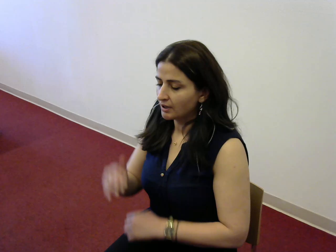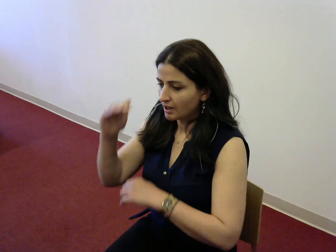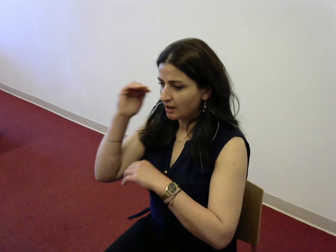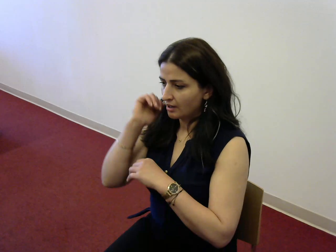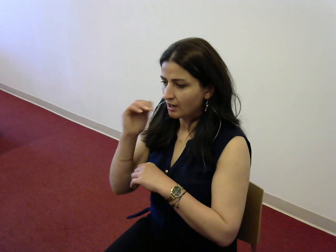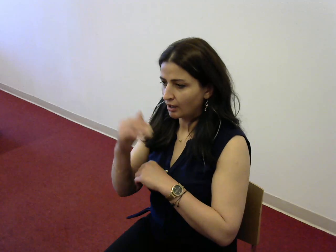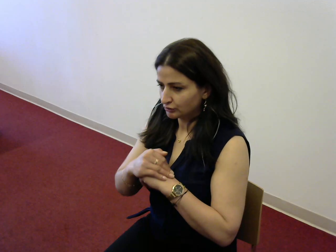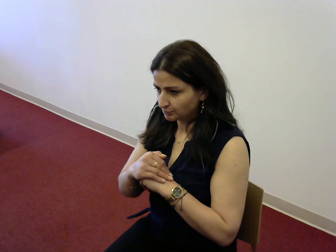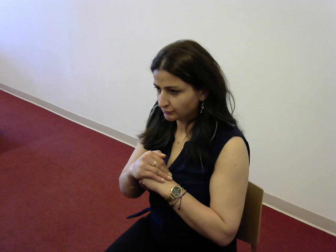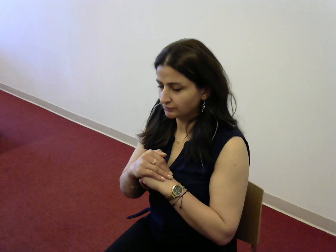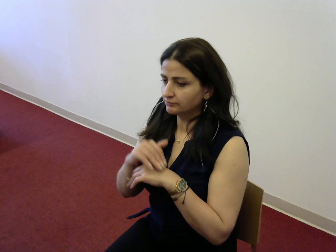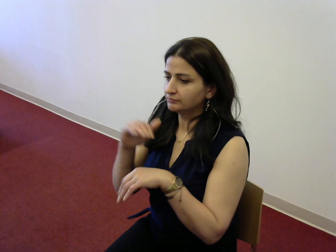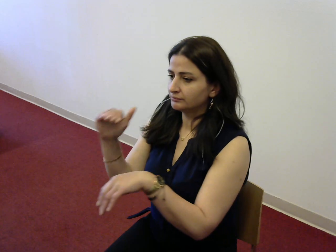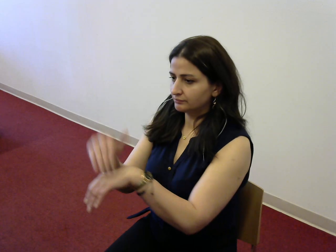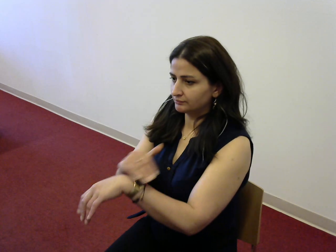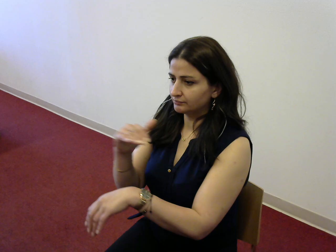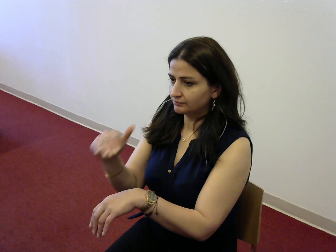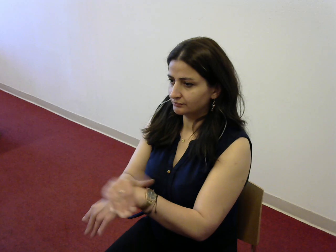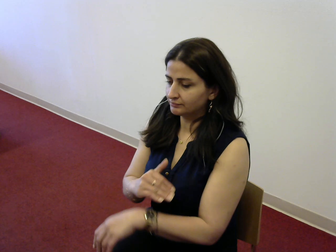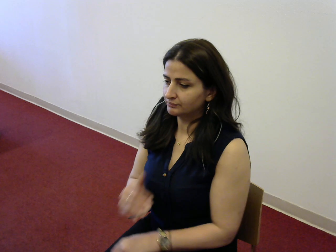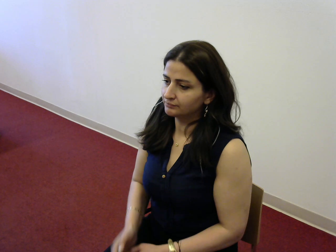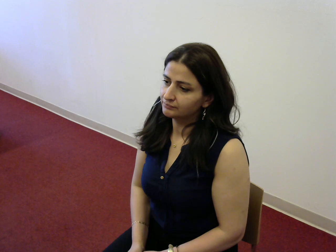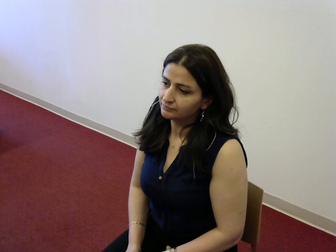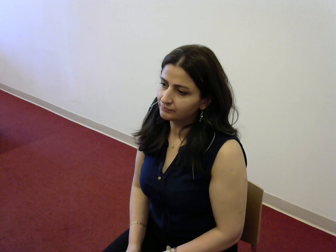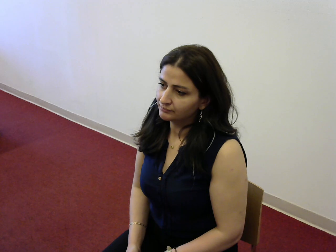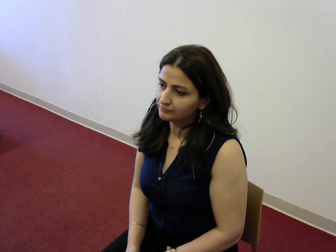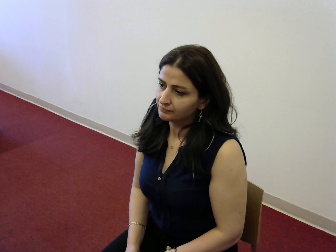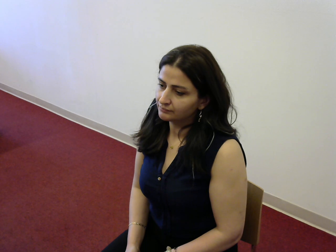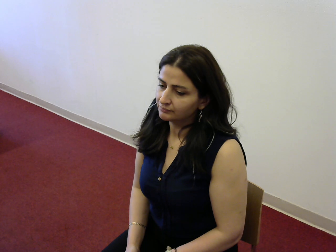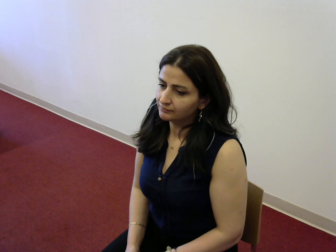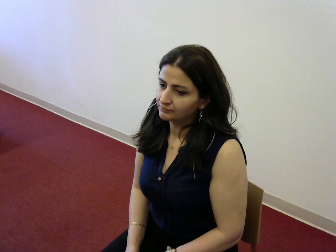Axşamınız xeyir